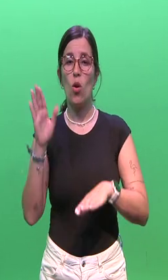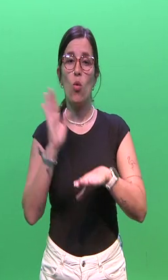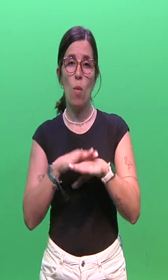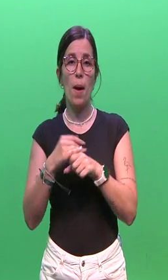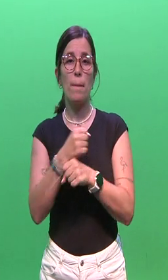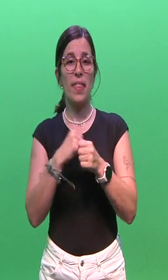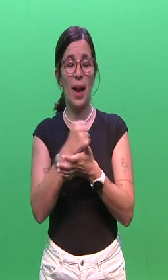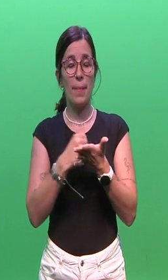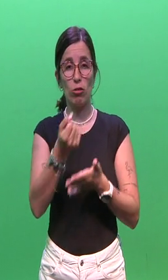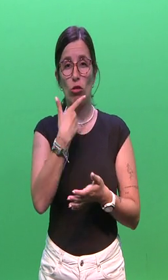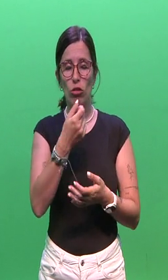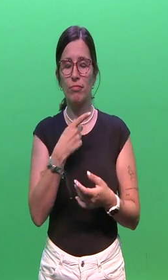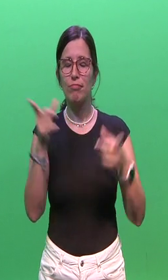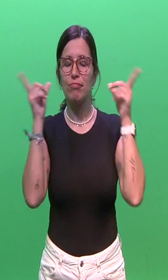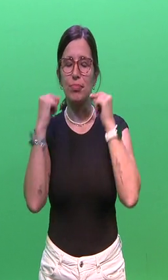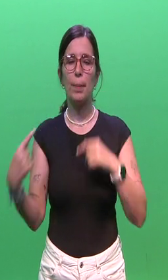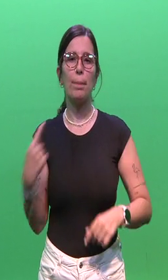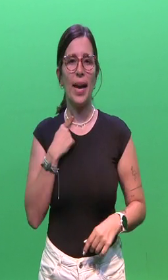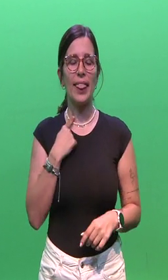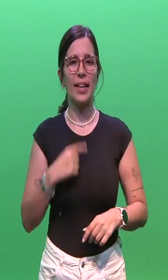Vaig perdre audició per culpa d'un medicament.